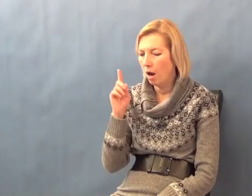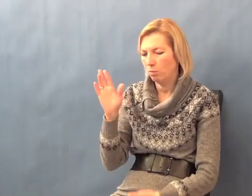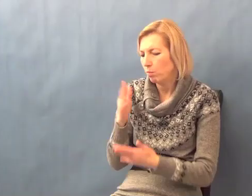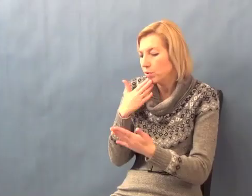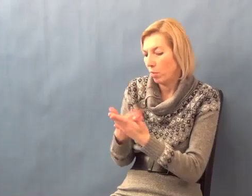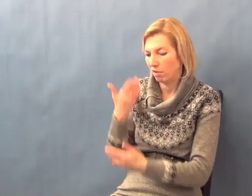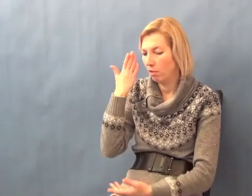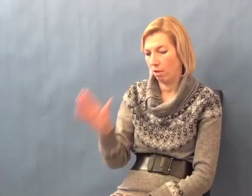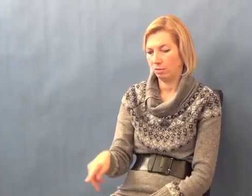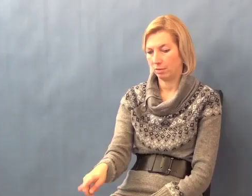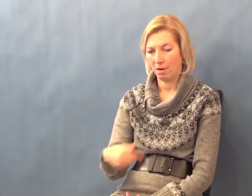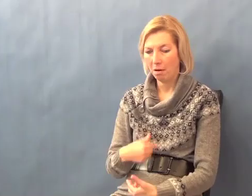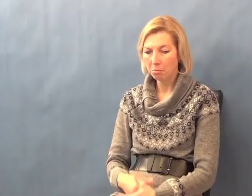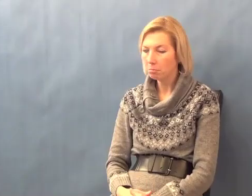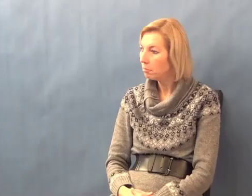Ale przyznam, że nie znam tego.